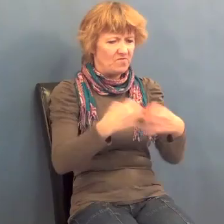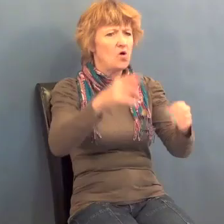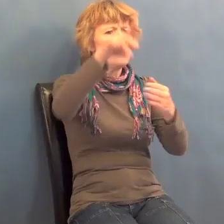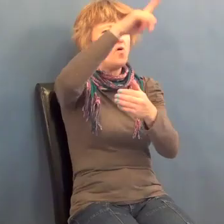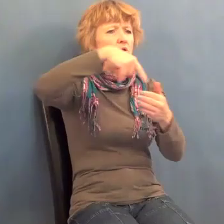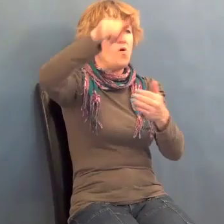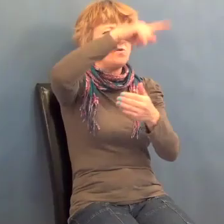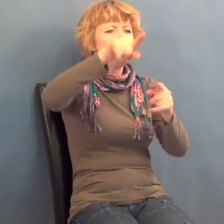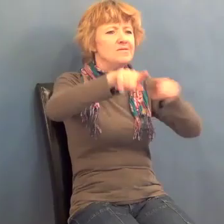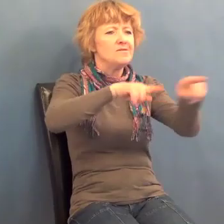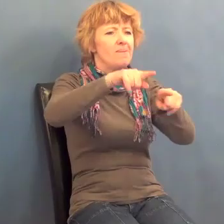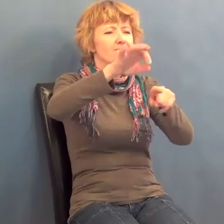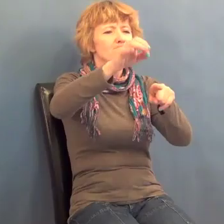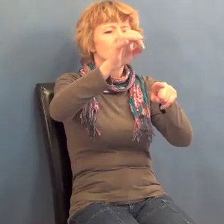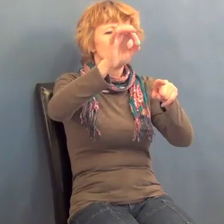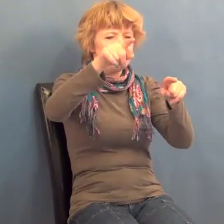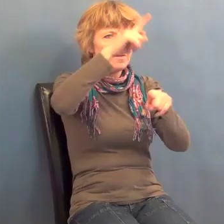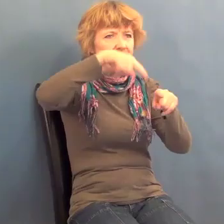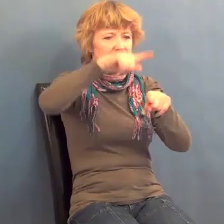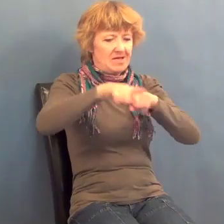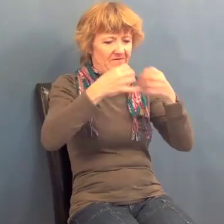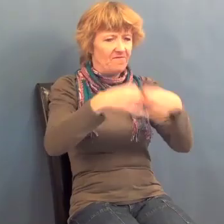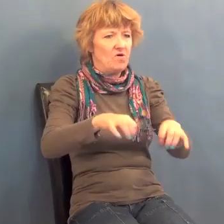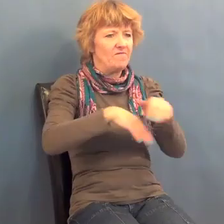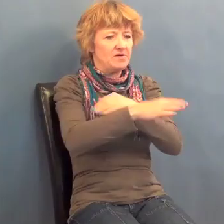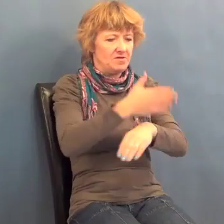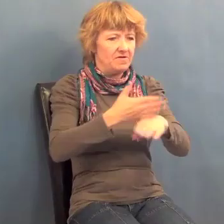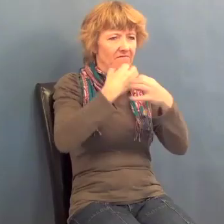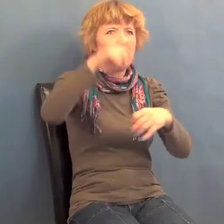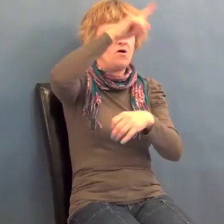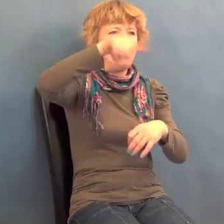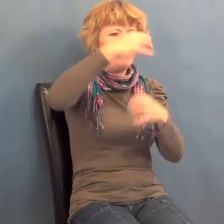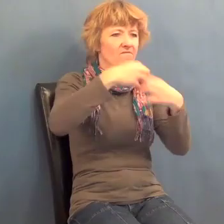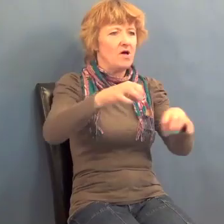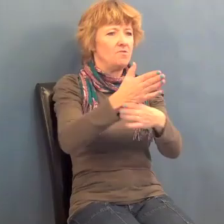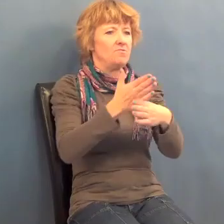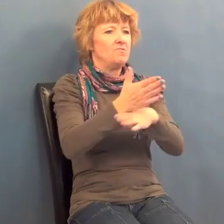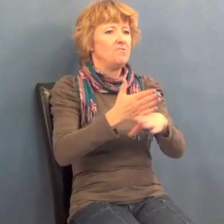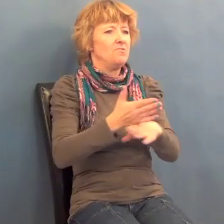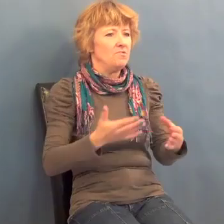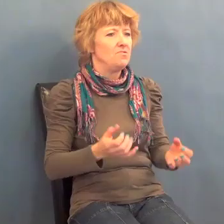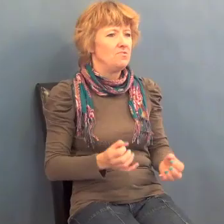Jak jest okrągły znak, to znaczy, że publicznie można piłować